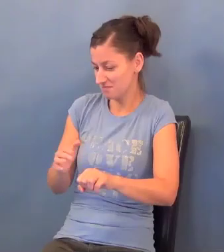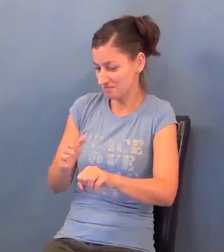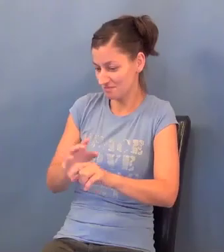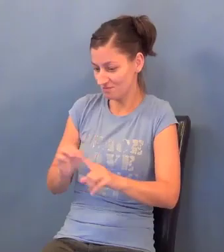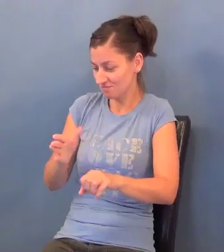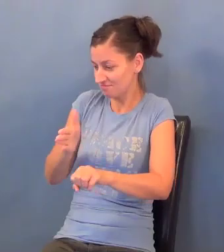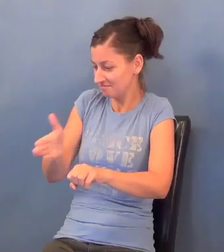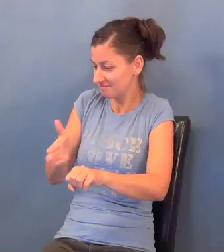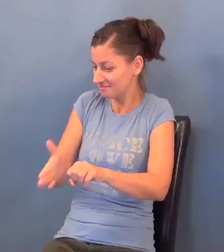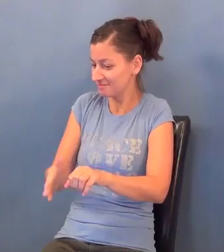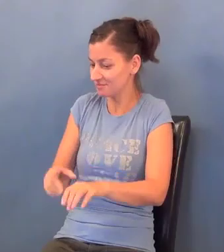Piłować? Nie wolno piłować.